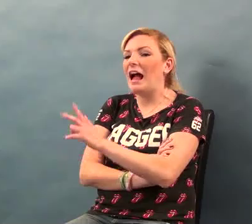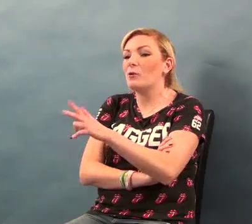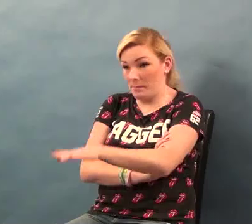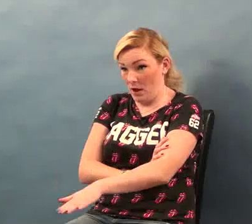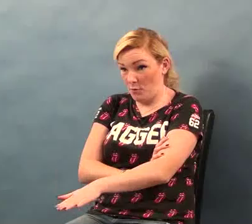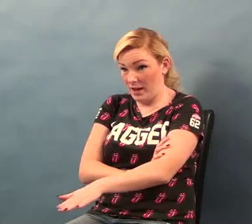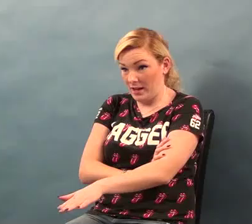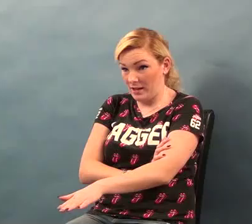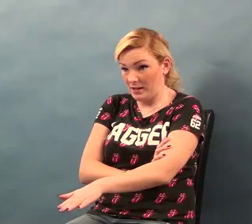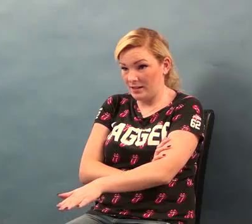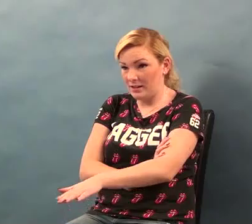Mały?